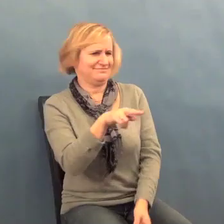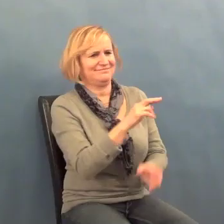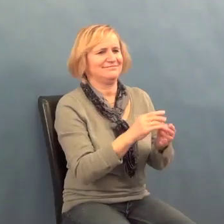Już.